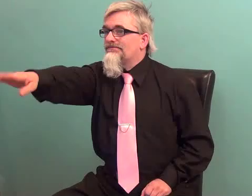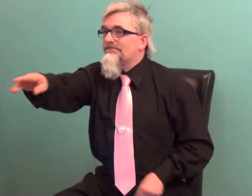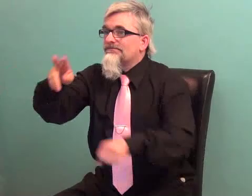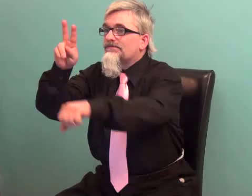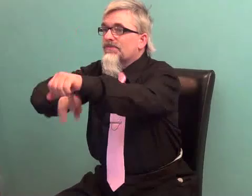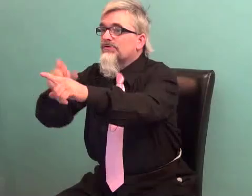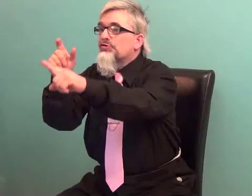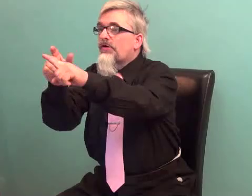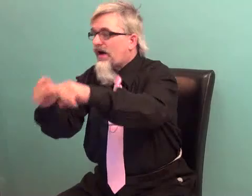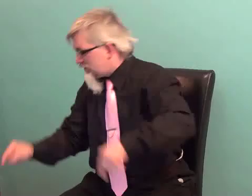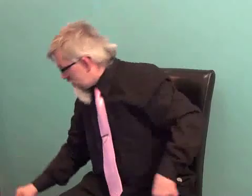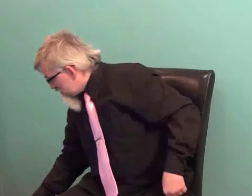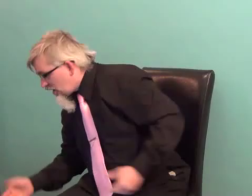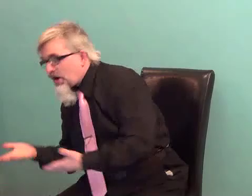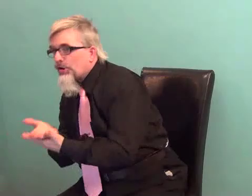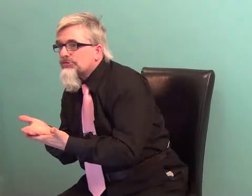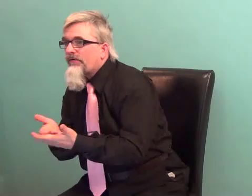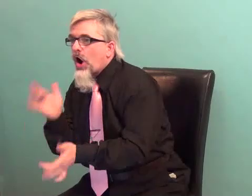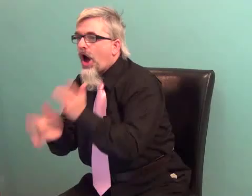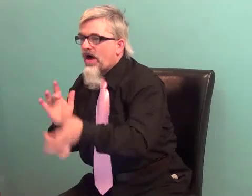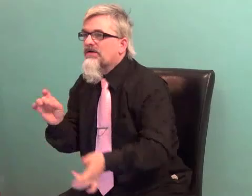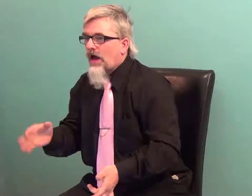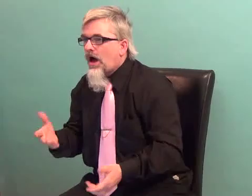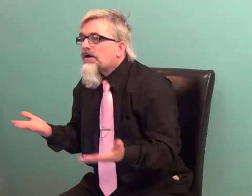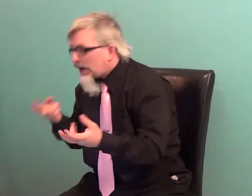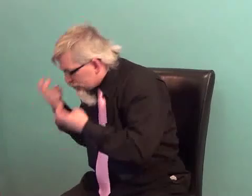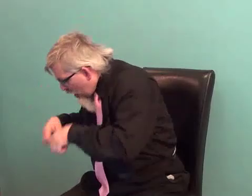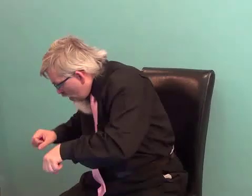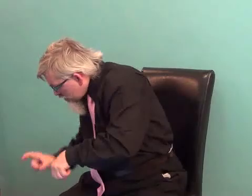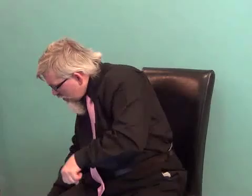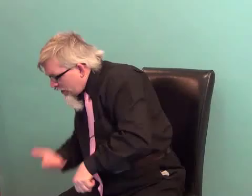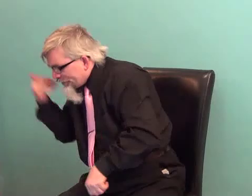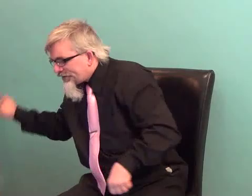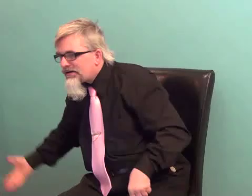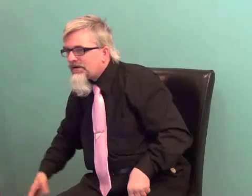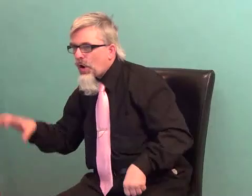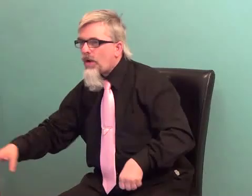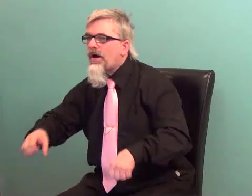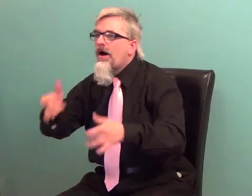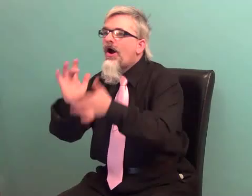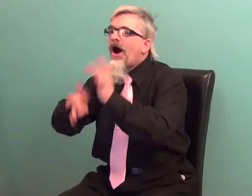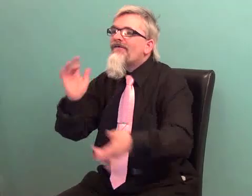Policja mi powiedziała, że widzi, że chodnik jest tylko dla rowerzystów. A gdzie miejsce dla motorów? Nie ma.